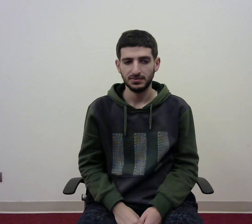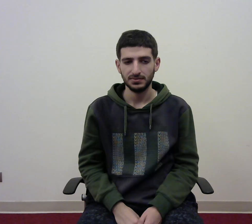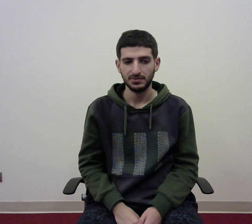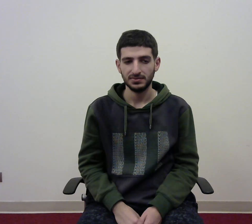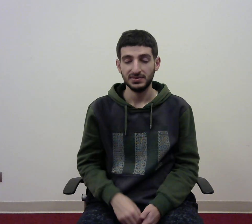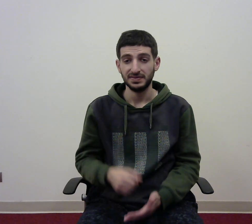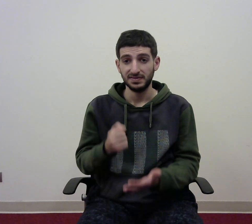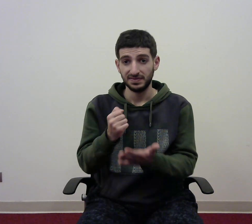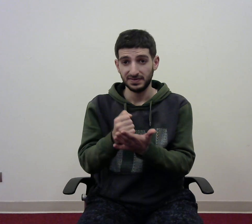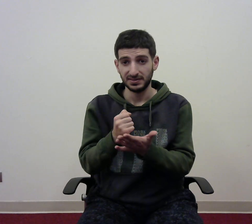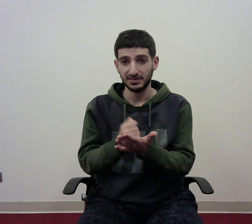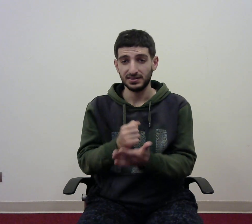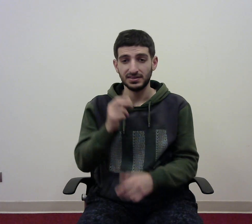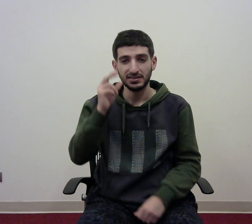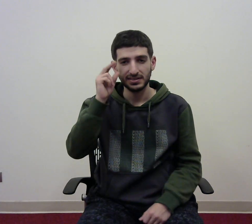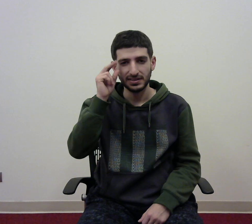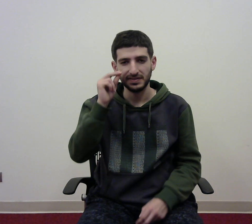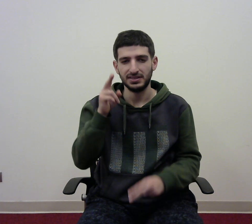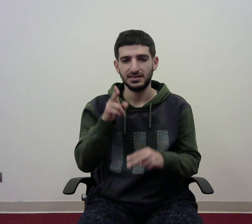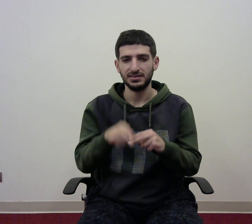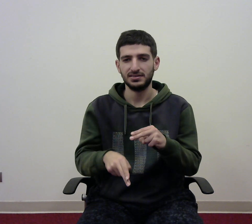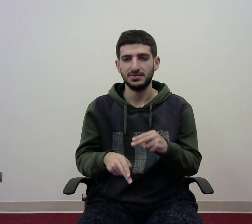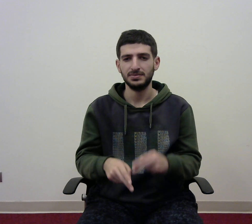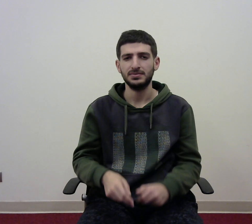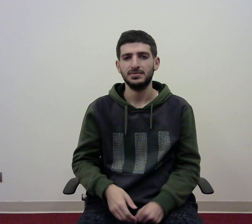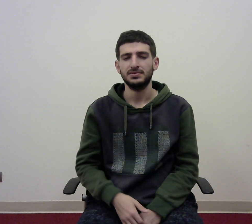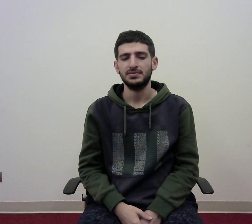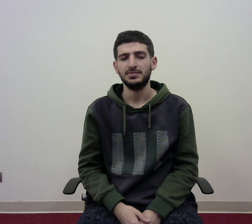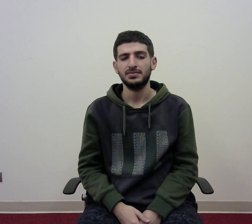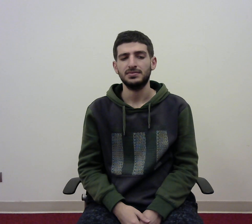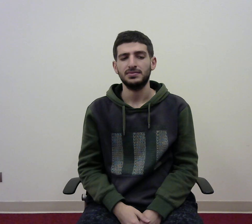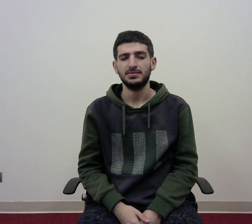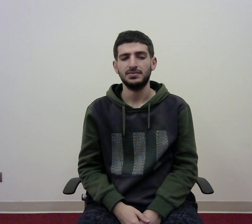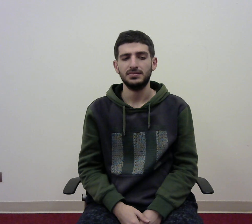Viza nə vaxt bitir?